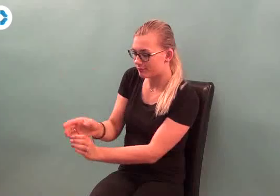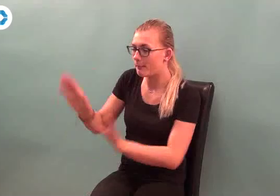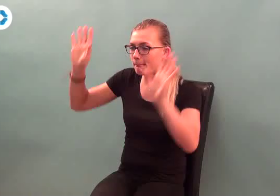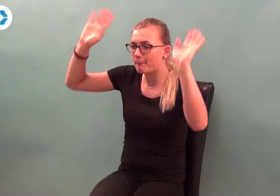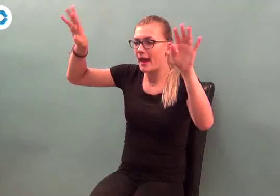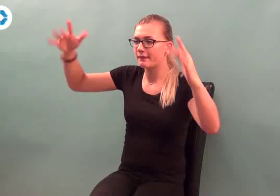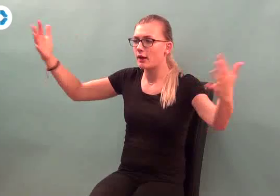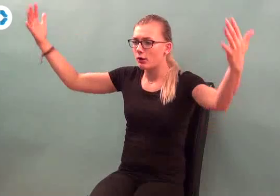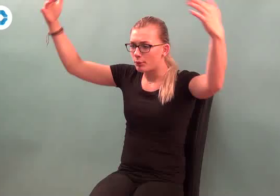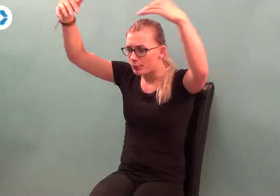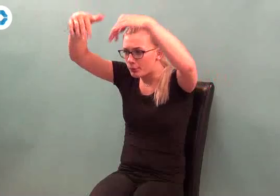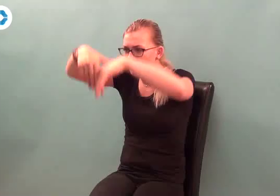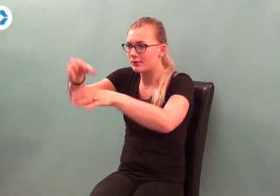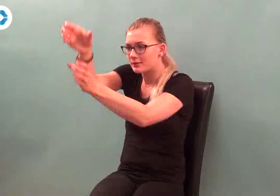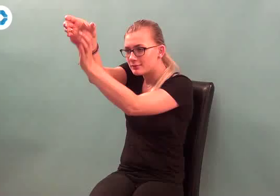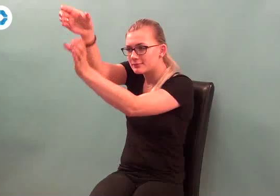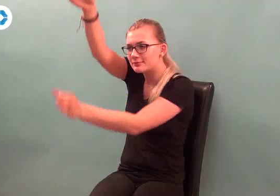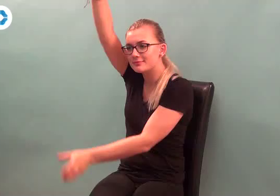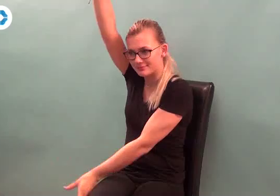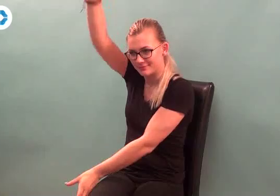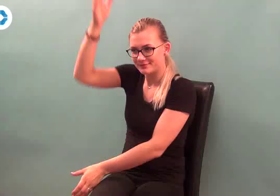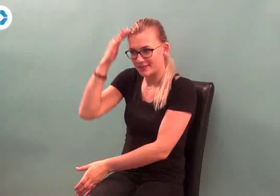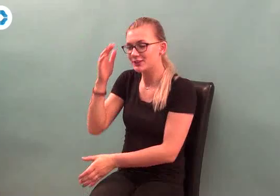Rynna, do której wpada deszczówka, wiesz...